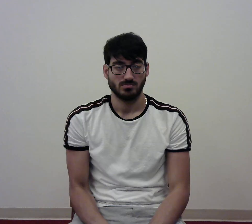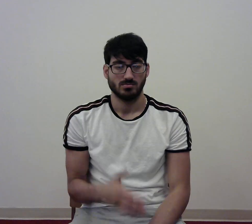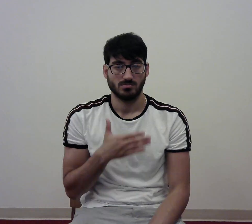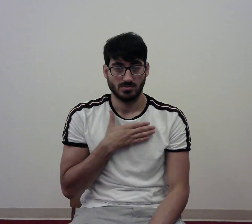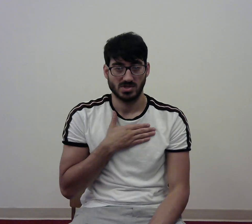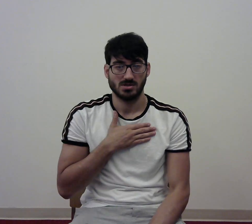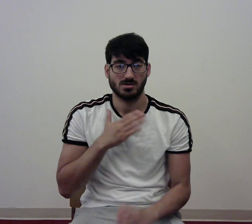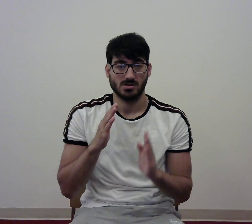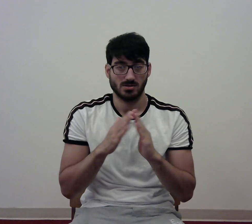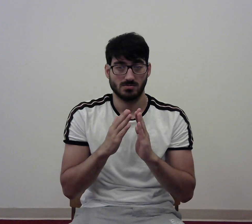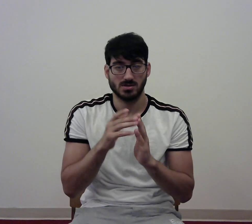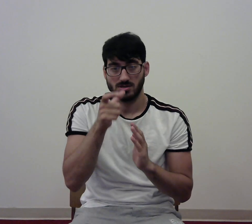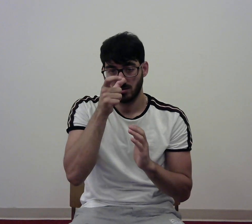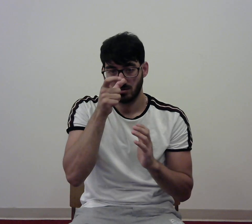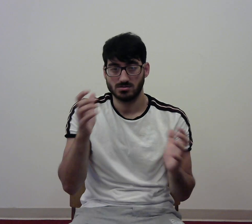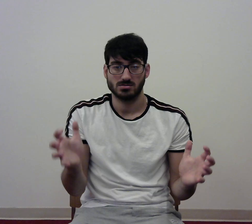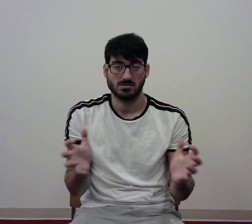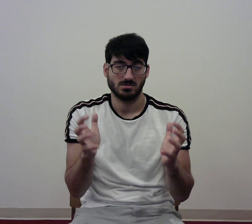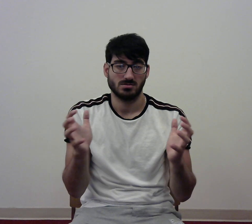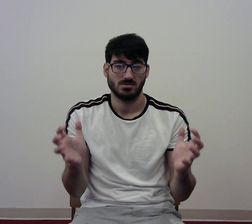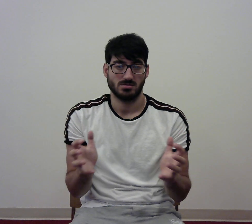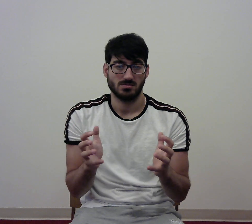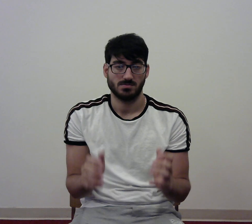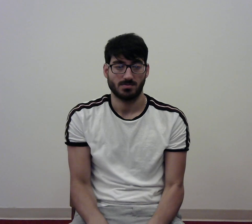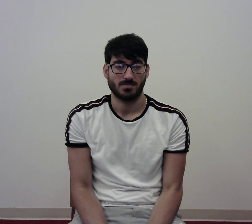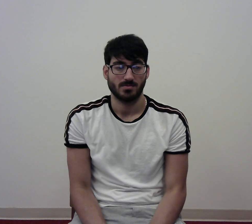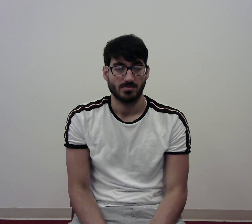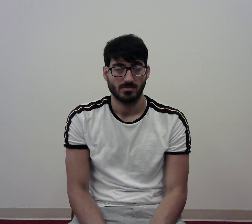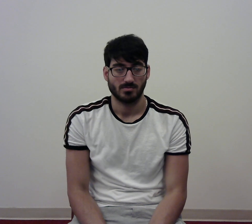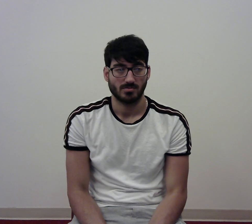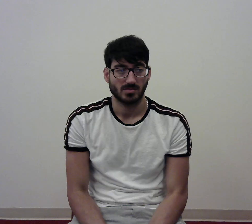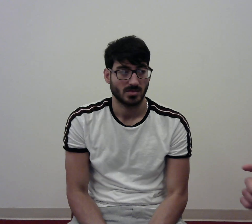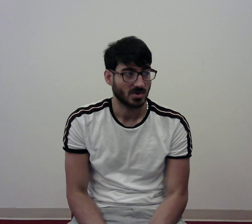Mən evdə it saxlayıram